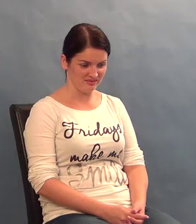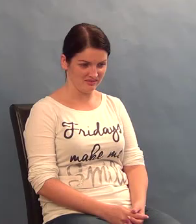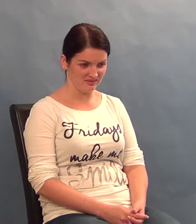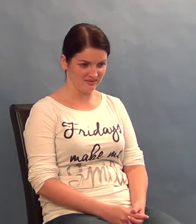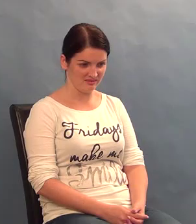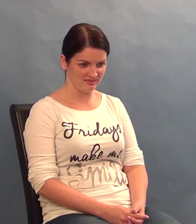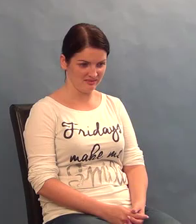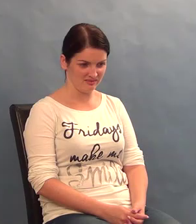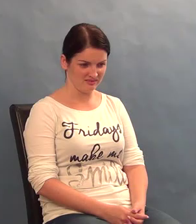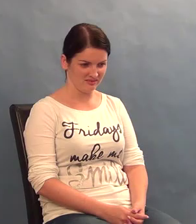Ty kończysz pracę o czwartej, a ja o szóstej.